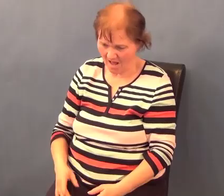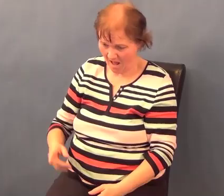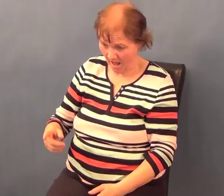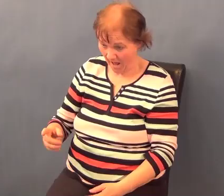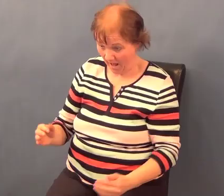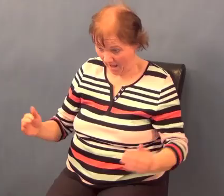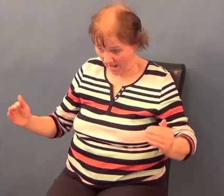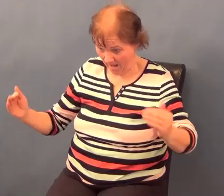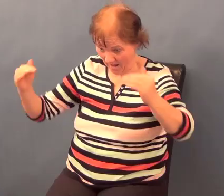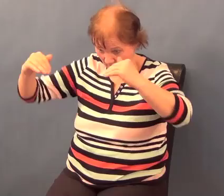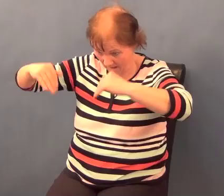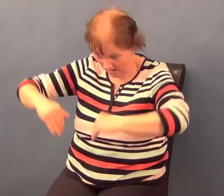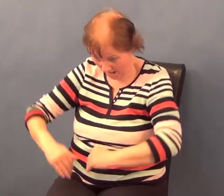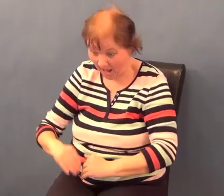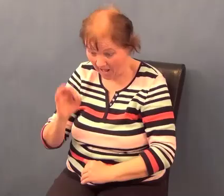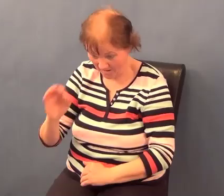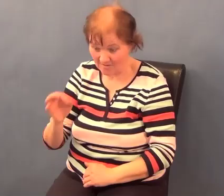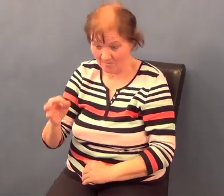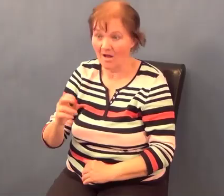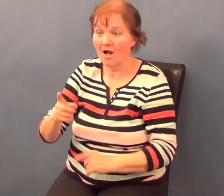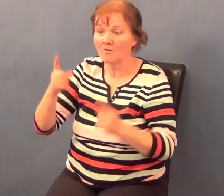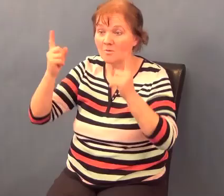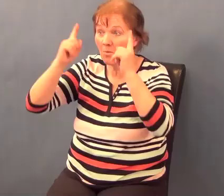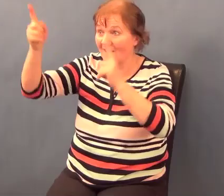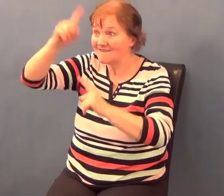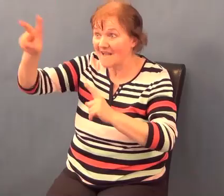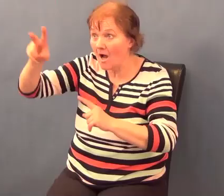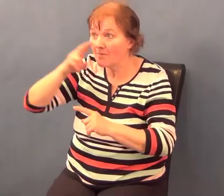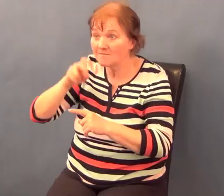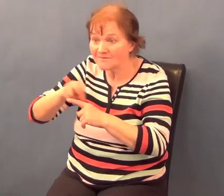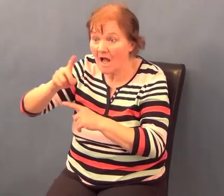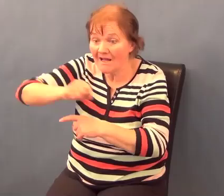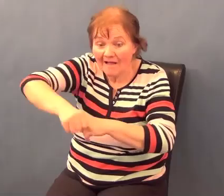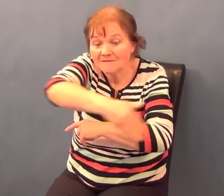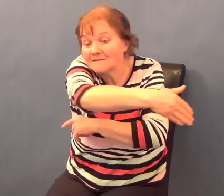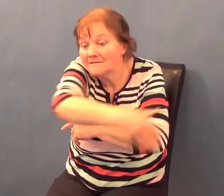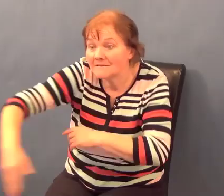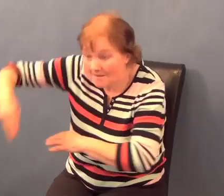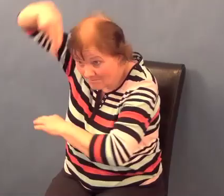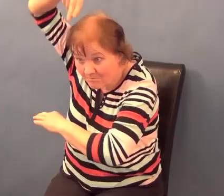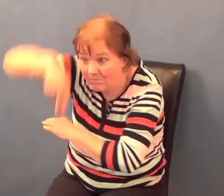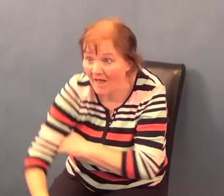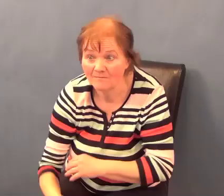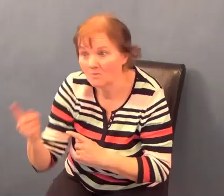Tak, zgadza się, jest taka przepaść. Idąc, trzeba uważać na krawędź.